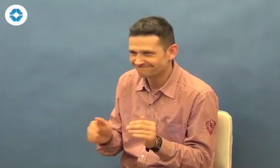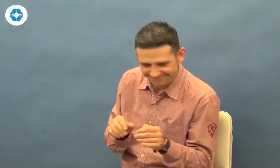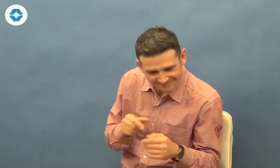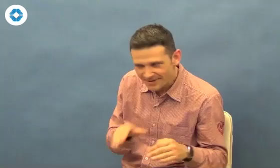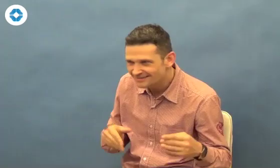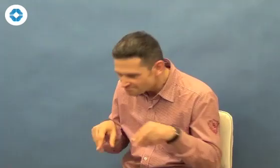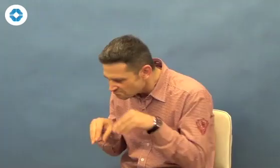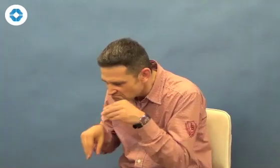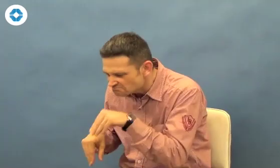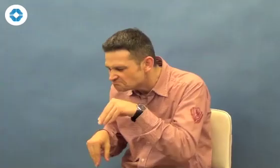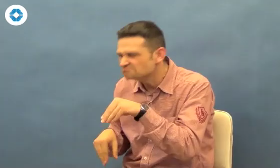Pies obwąchuje słój.